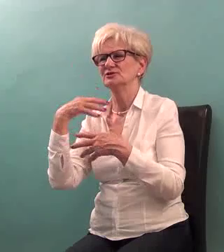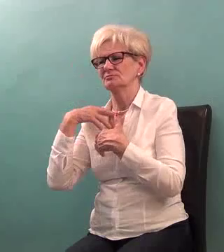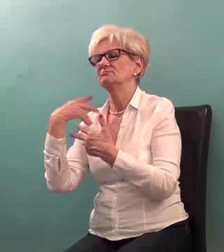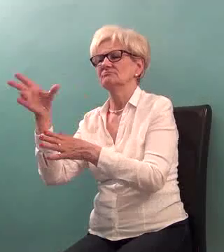Idą spać.